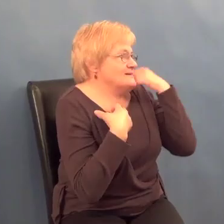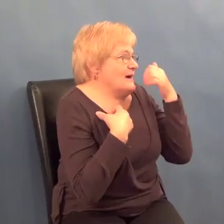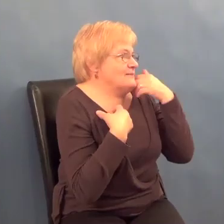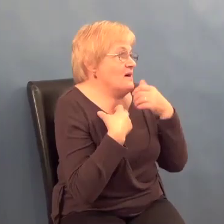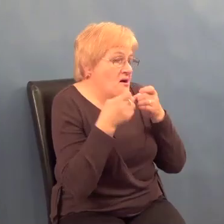Jabłko.